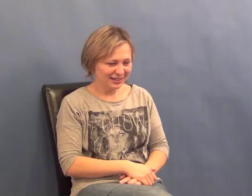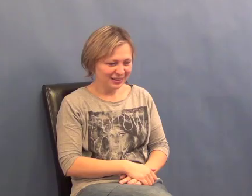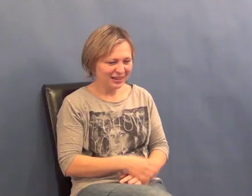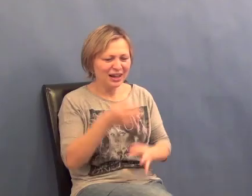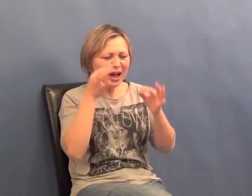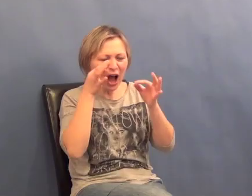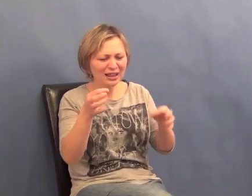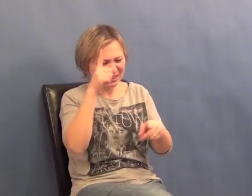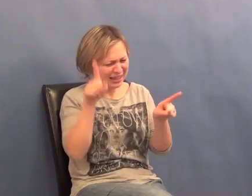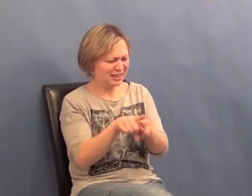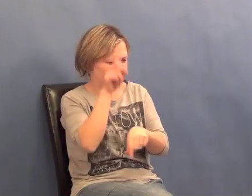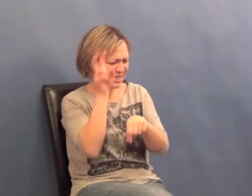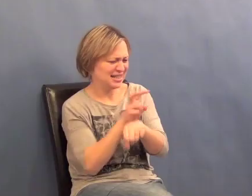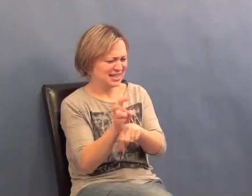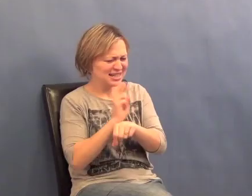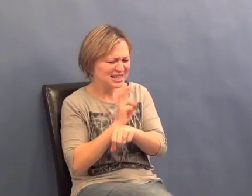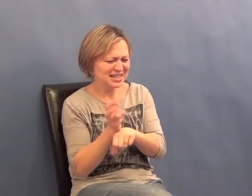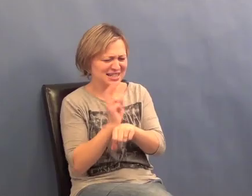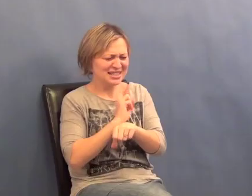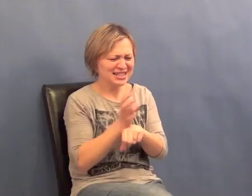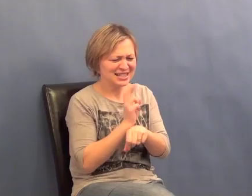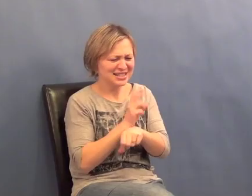Kot znowu myśli, zastanawia się.